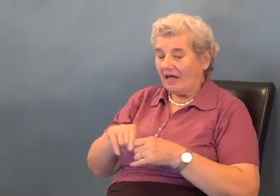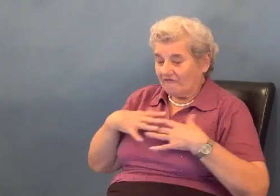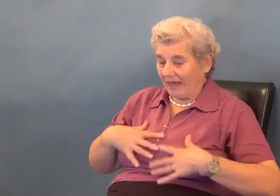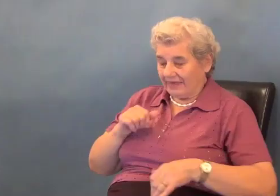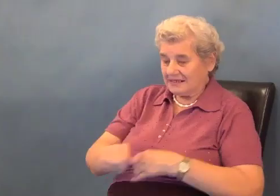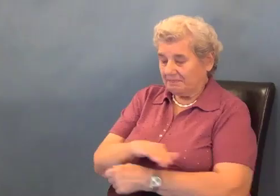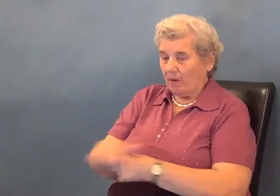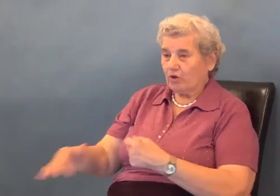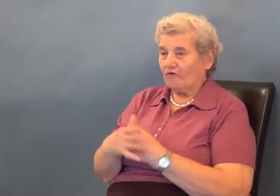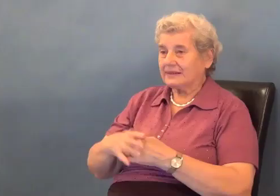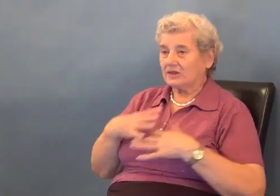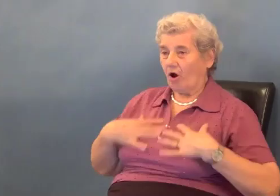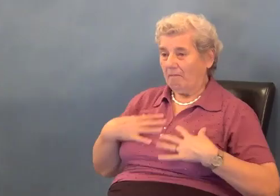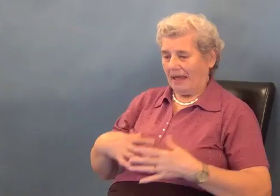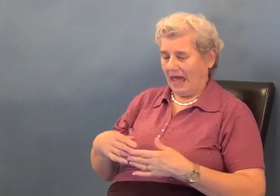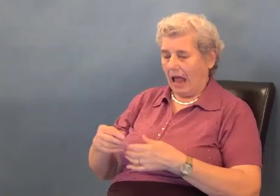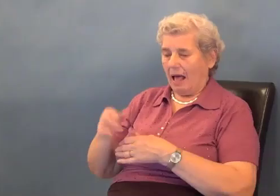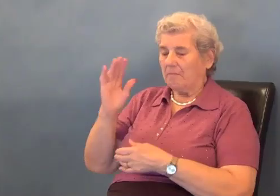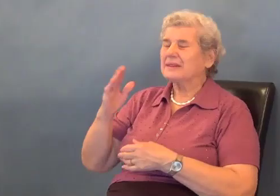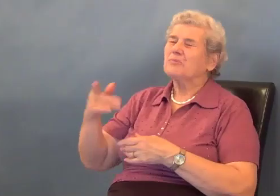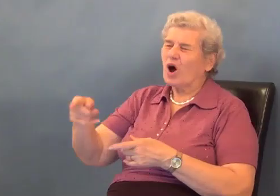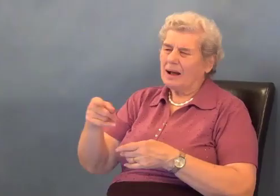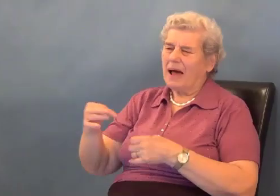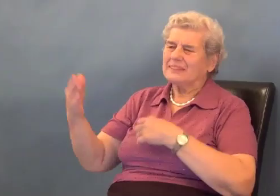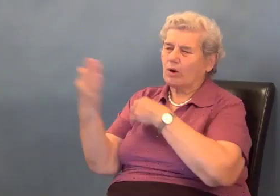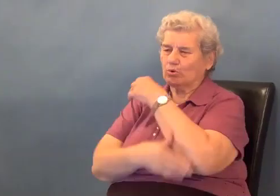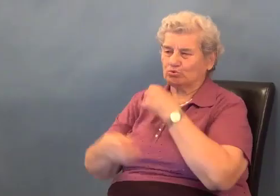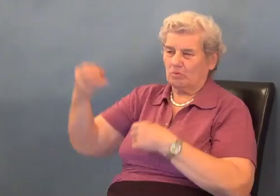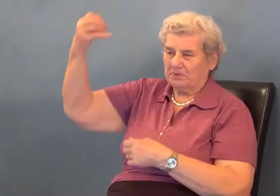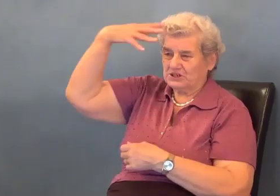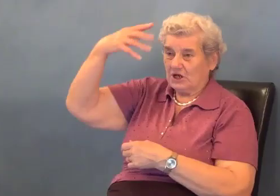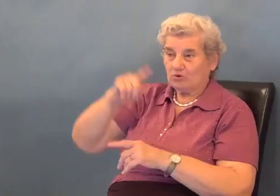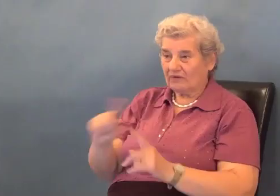Ale w wannie jest pełno wody do kąpania, ale potem... to chyba na końcu prysznic.